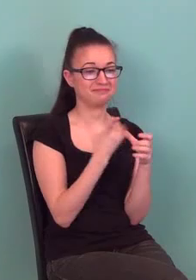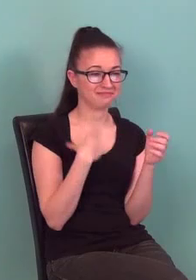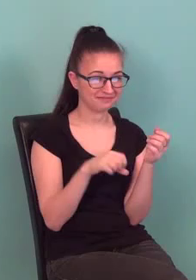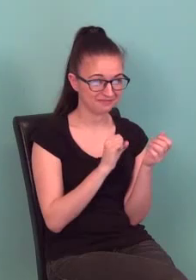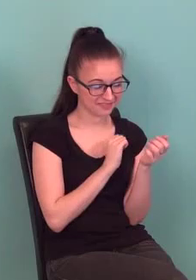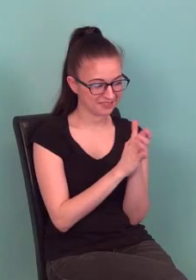Aha, fajnie.